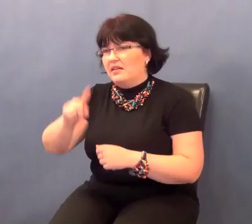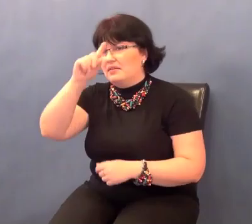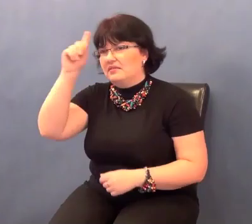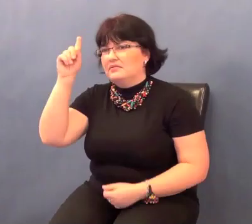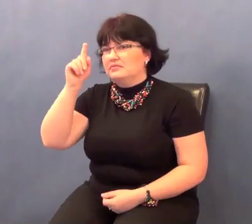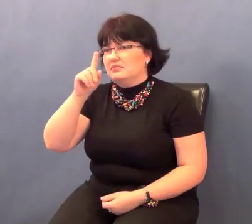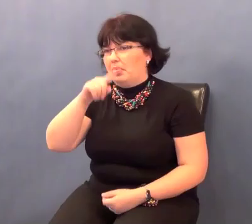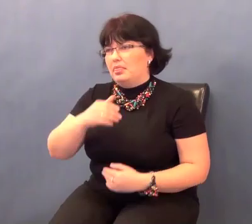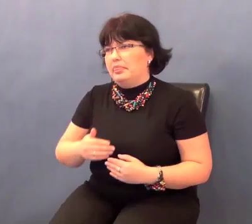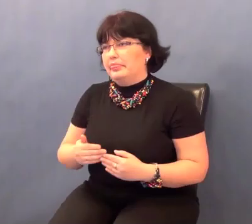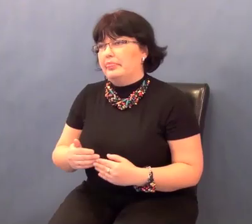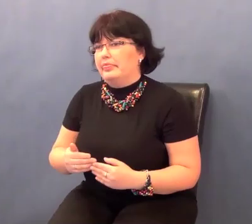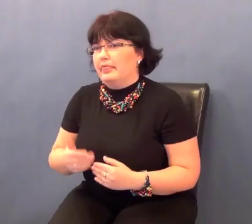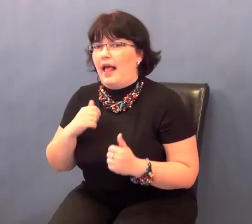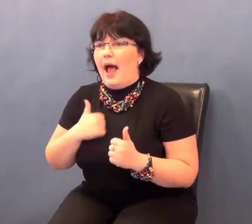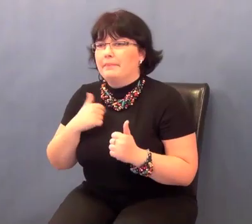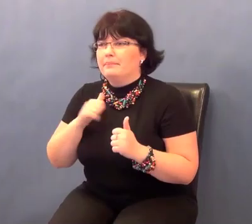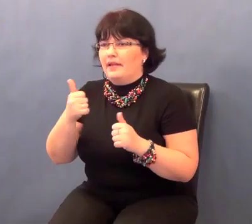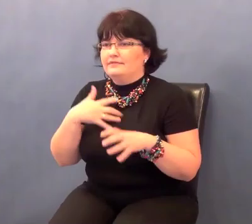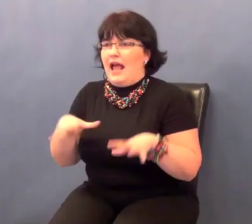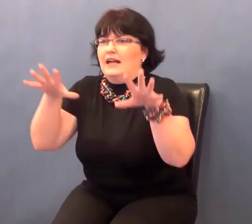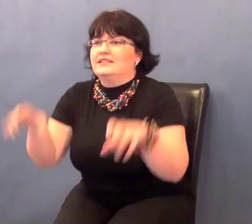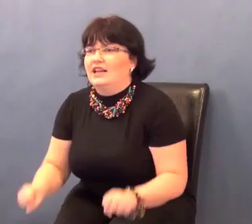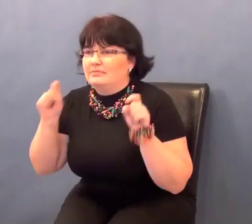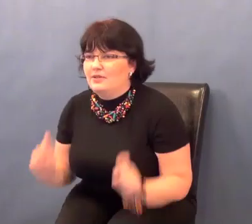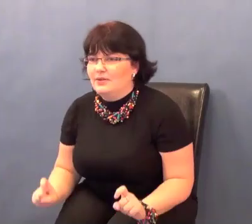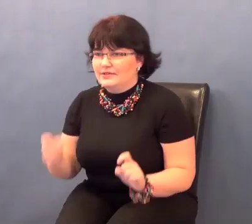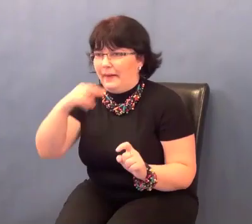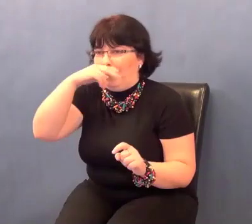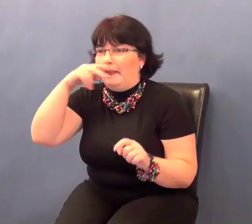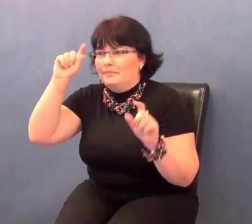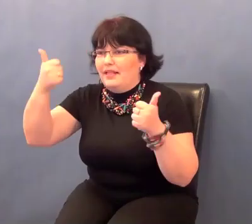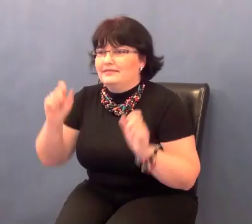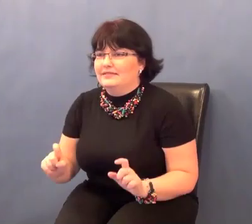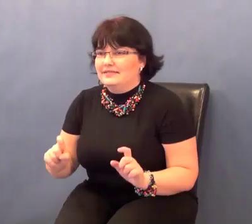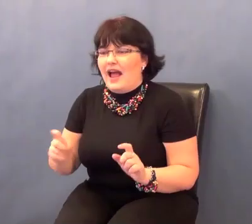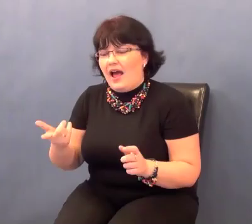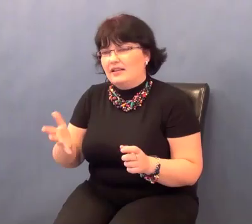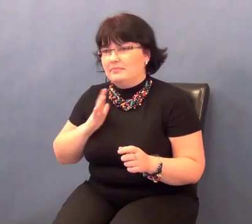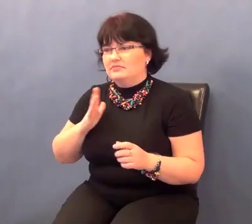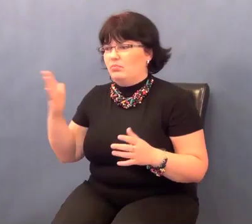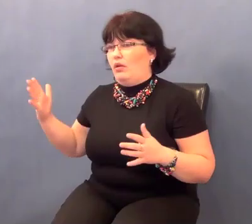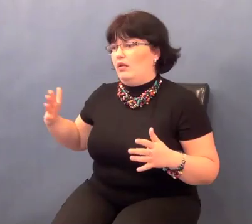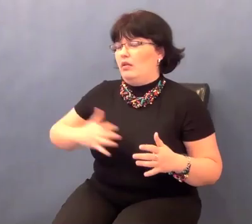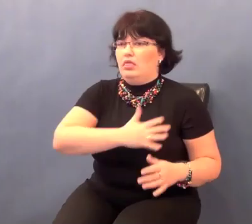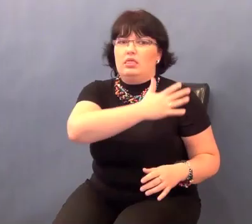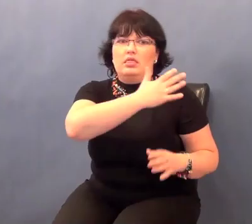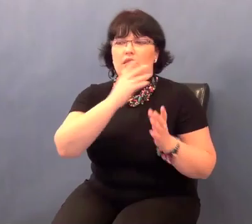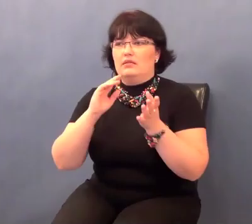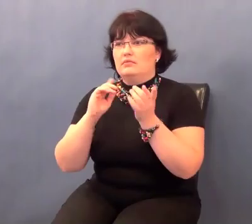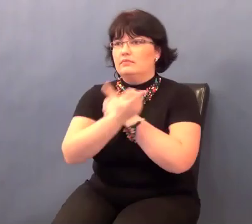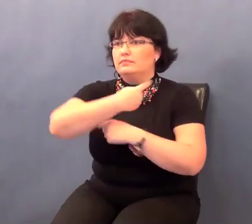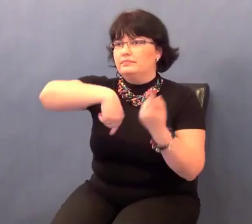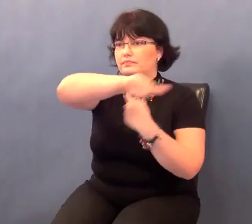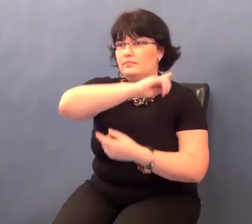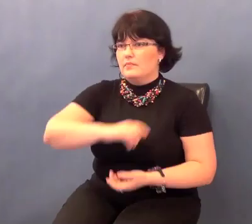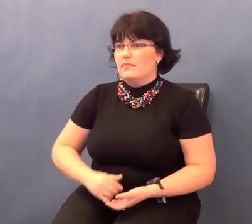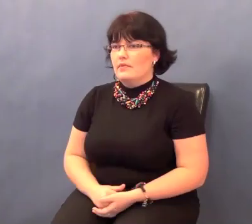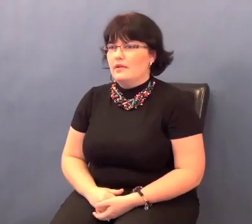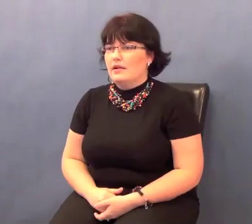Inni stoją blisko, żeby później łatwo było zająć miejsce siedzące, ale stanie zbyt blisko może doprowadzić do tego, że porwie nas pęd powietrza wytworzony przez szybko nadjeżdżający pociąg.